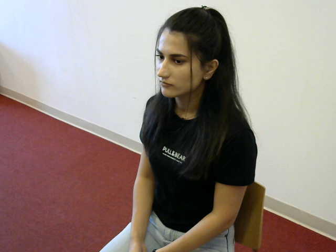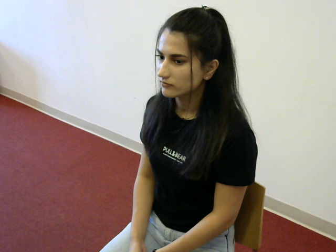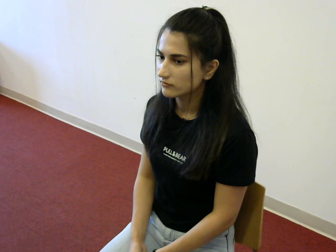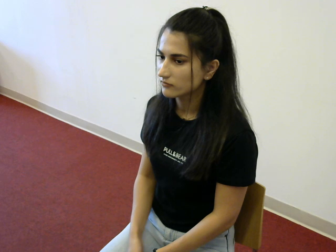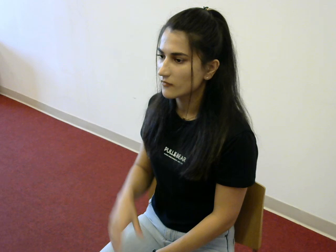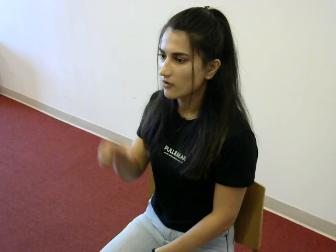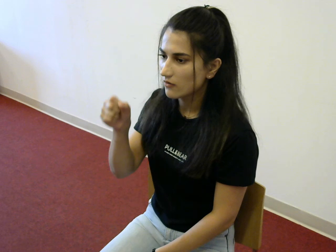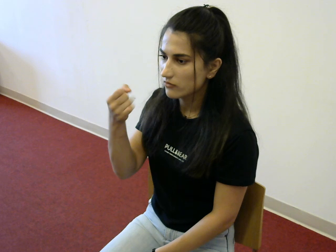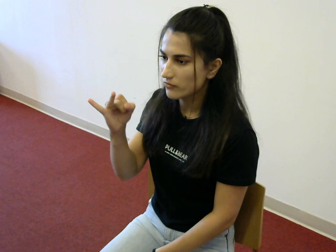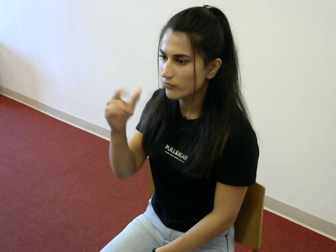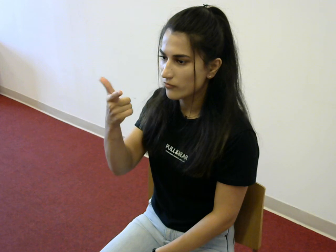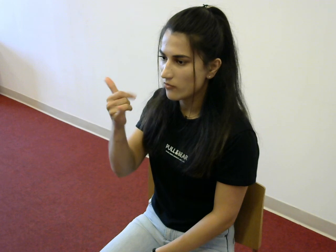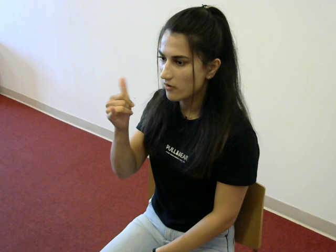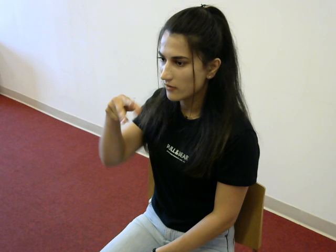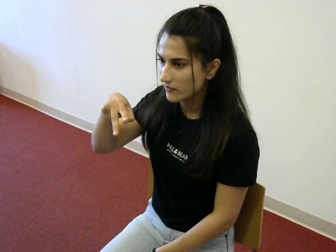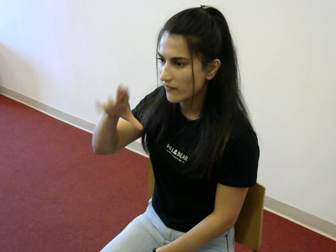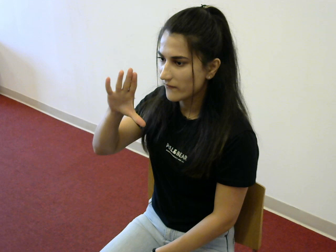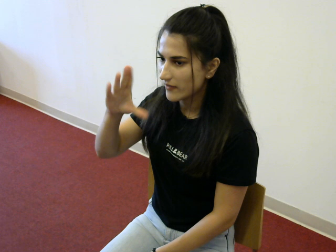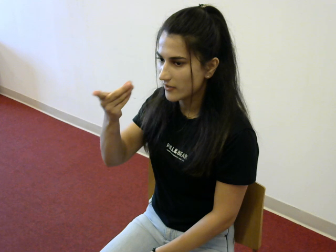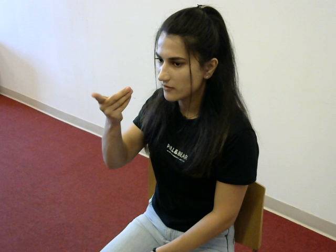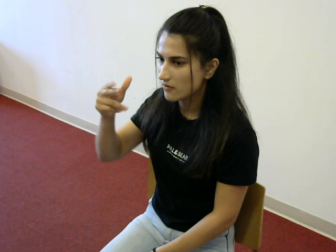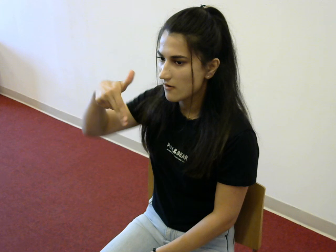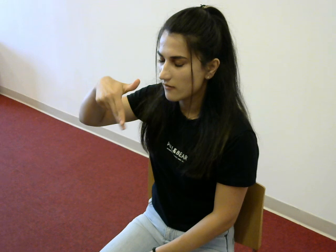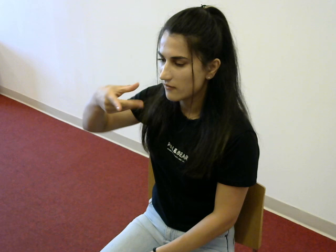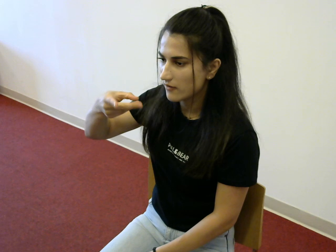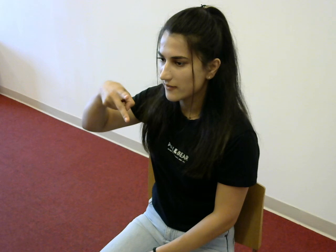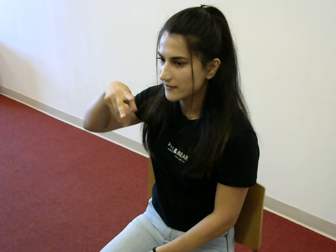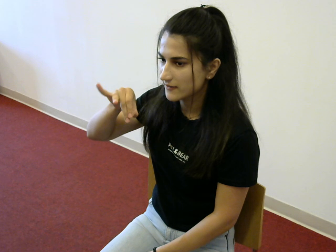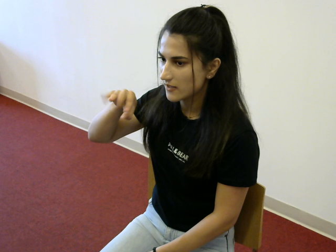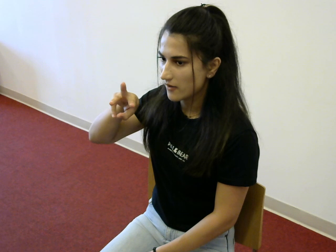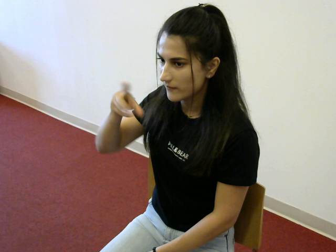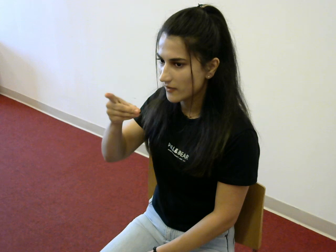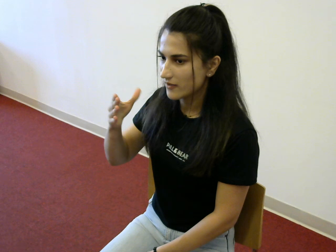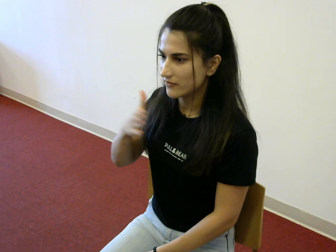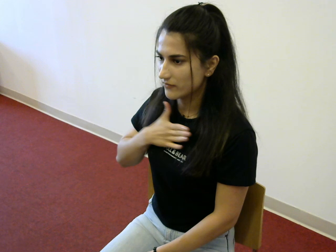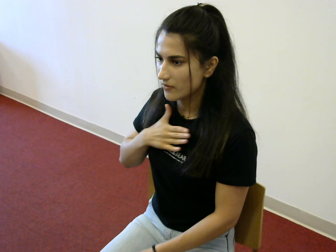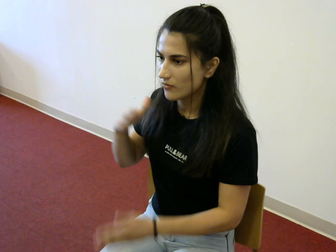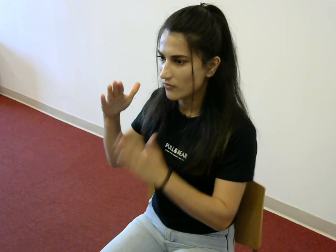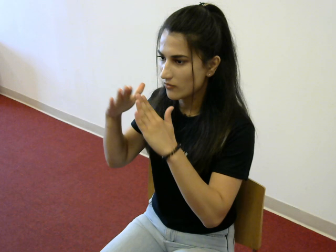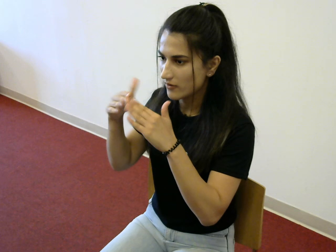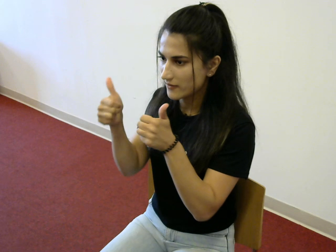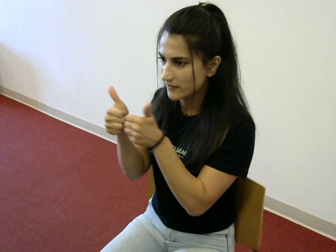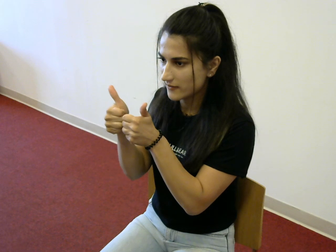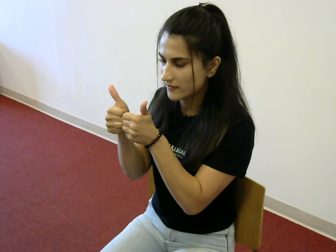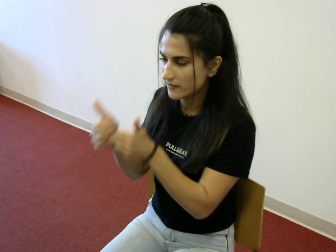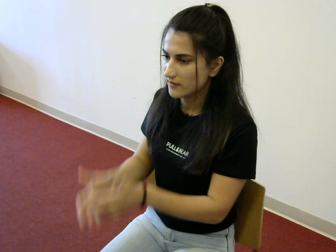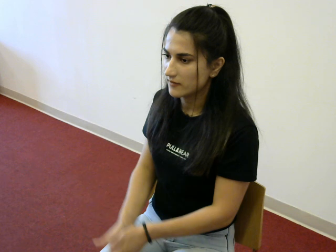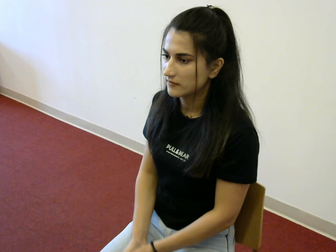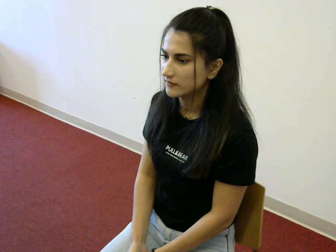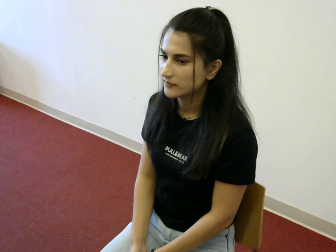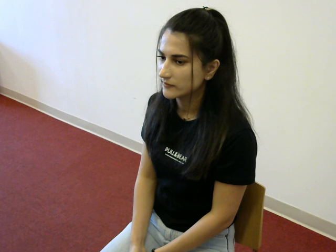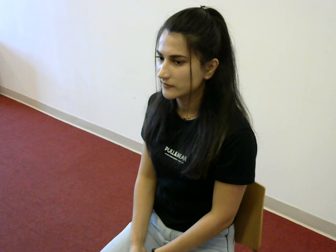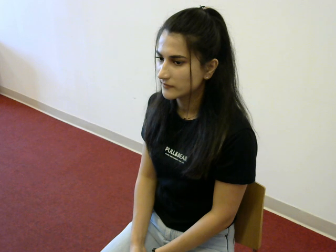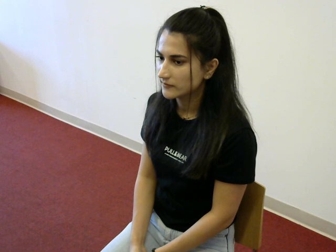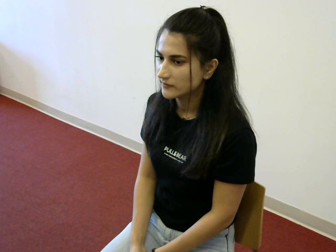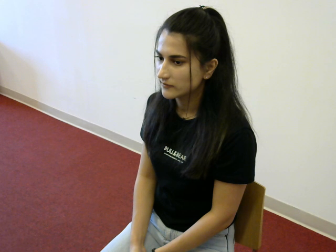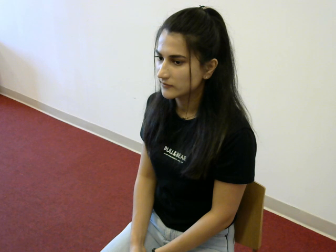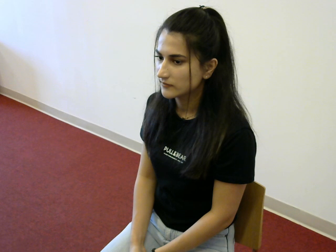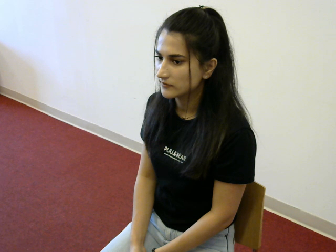Aygül və Həlimə mənim qonşularımdır